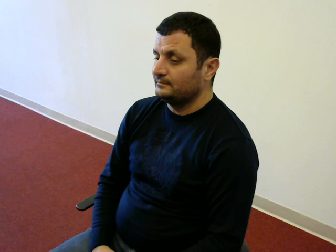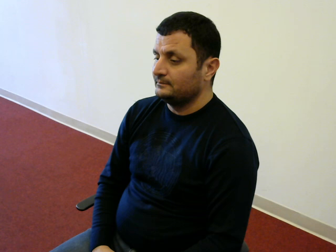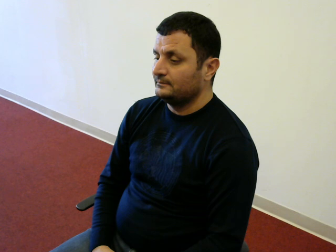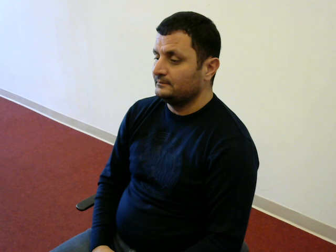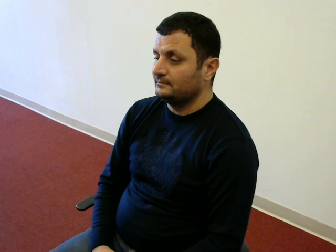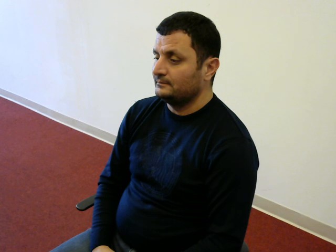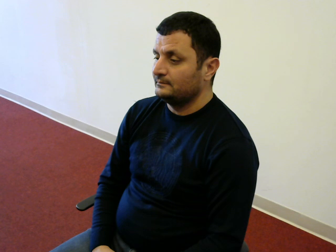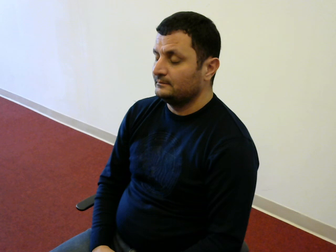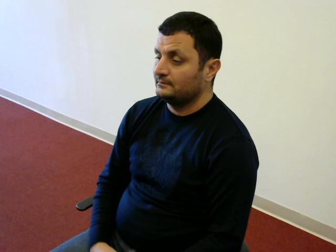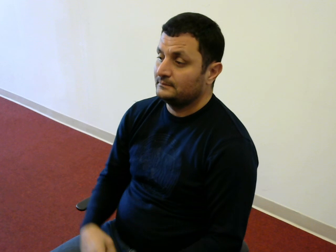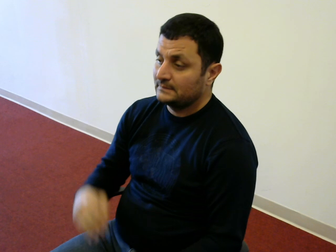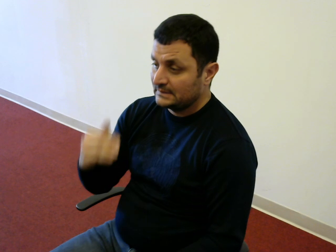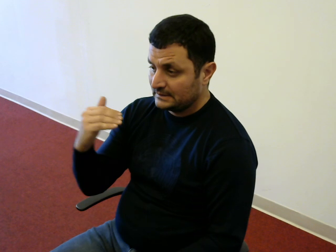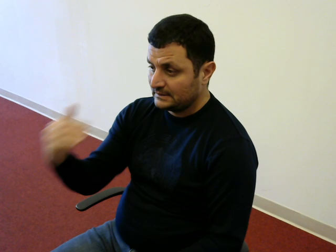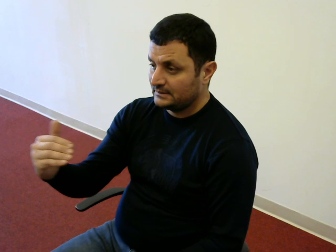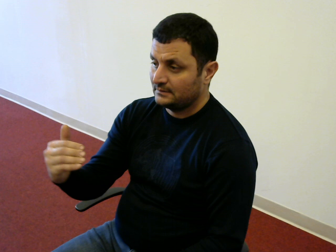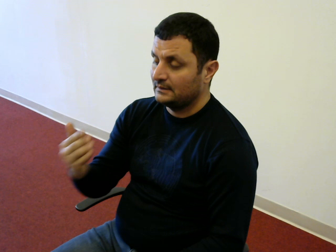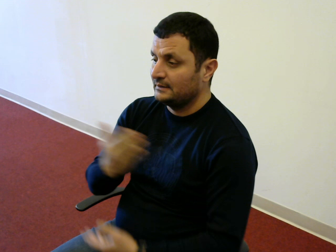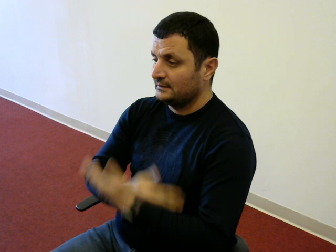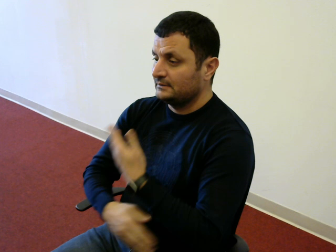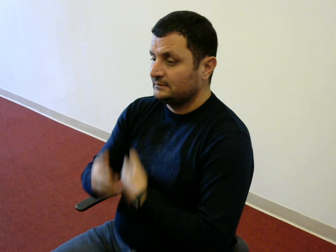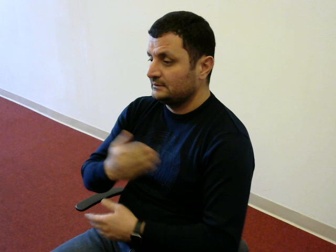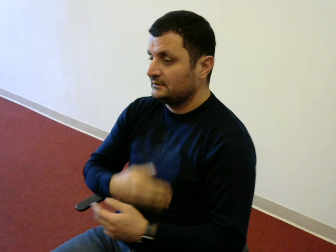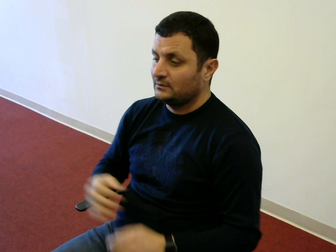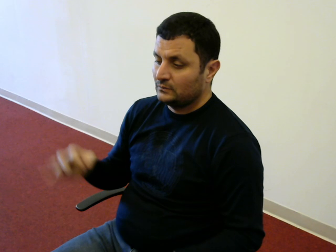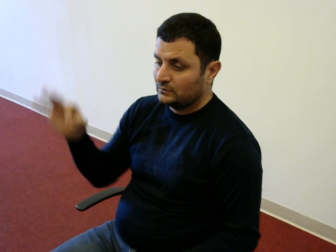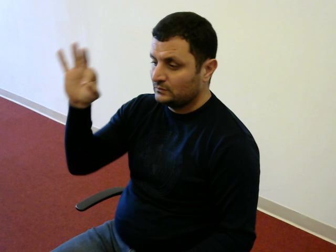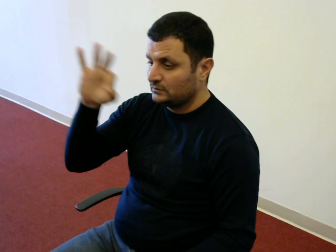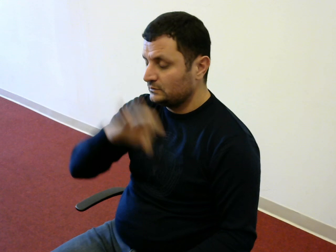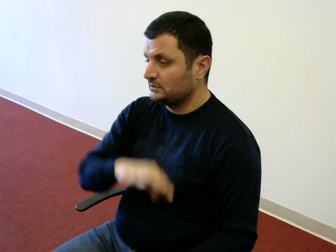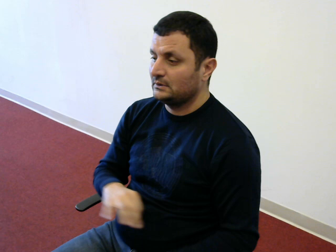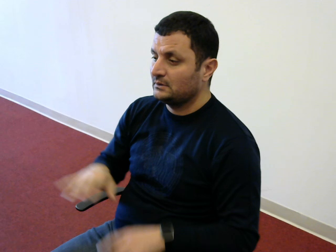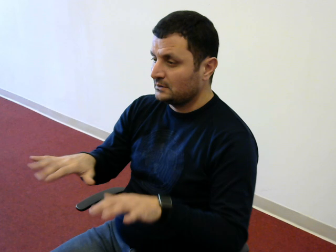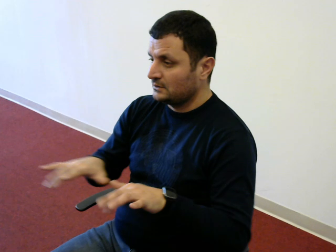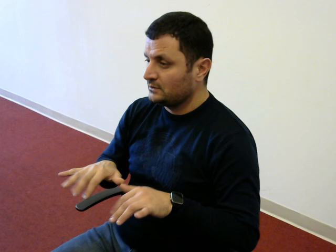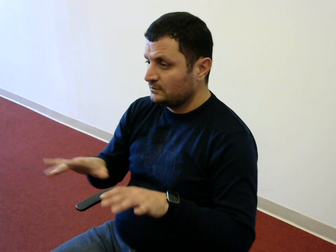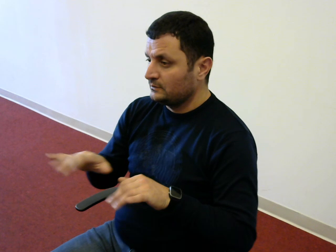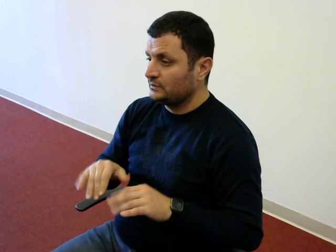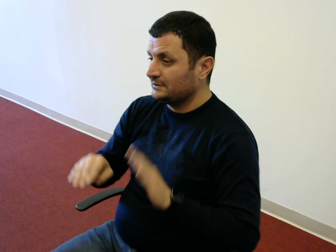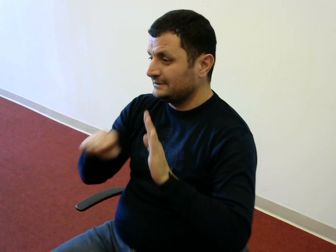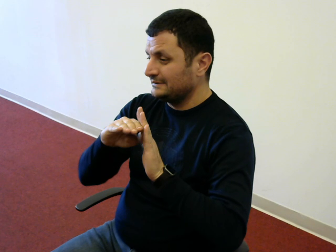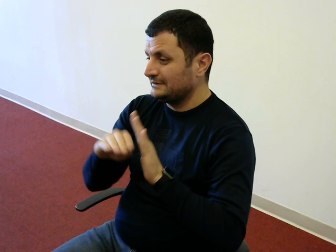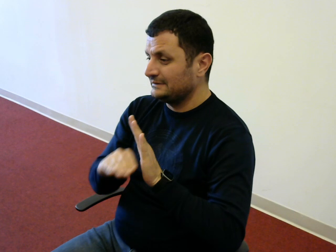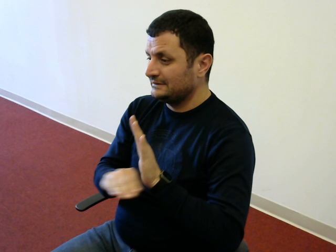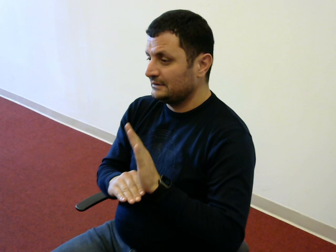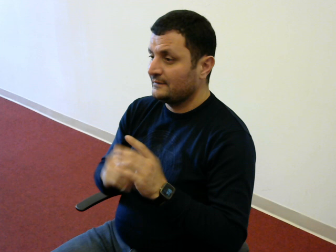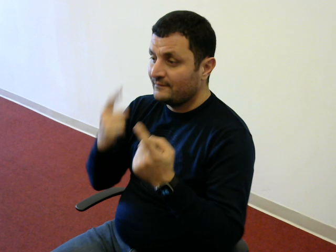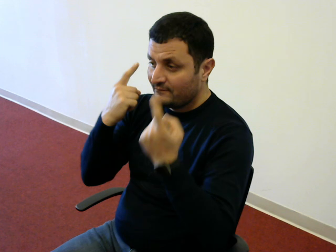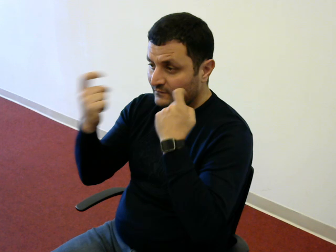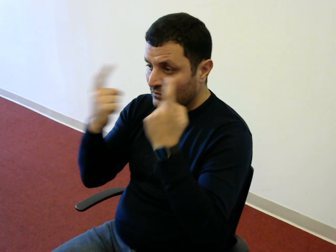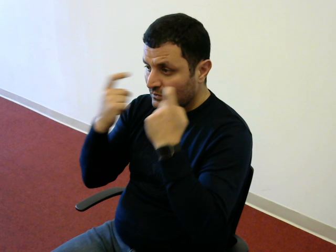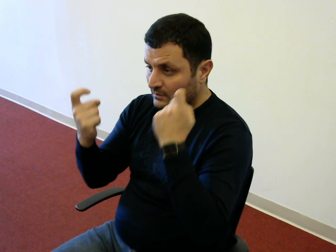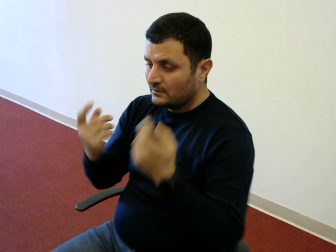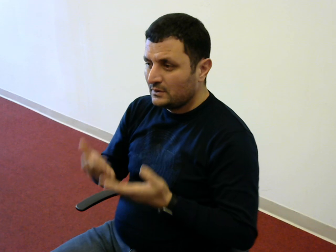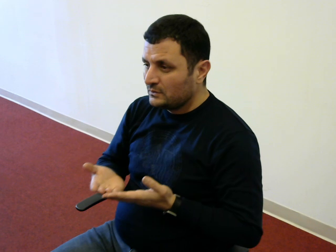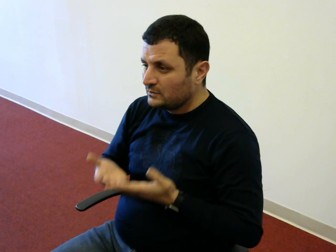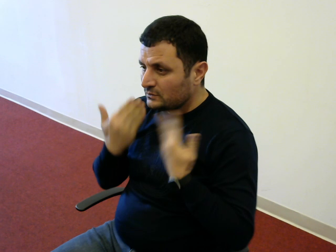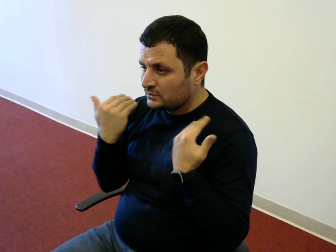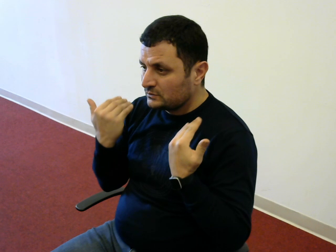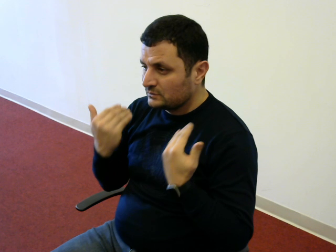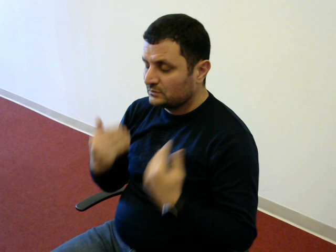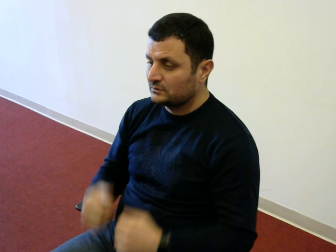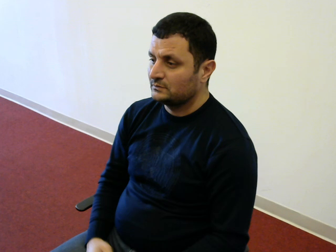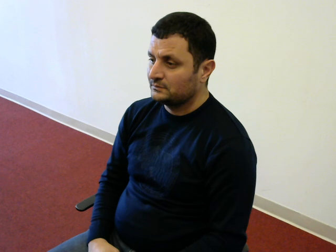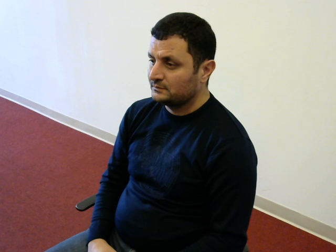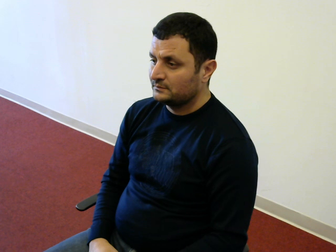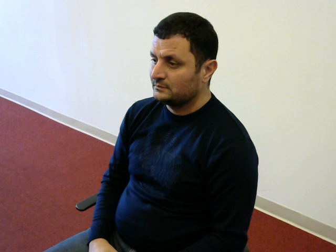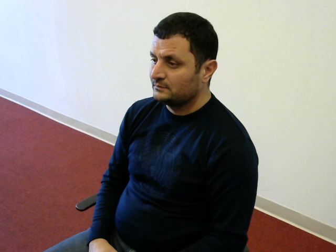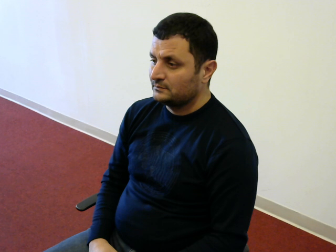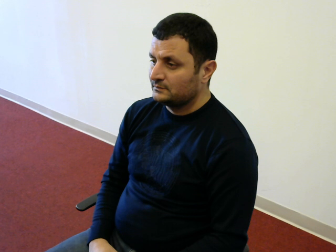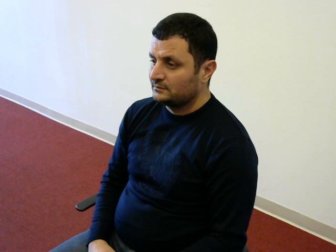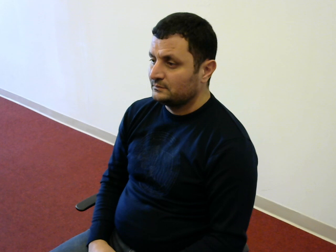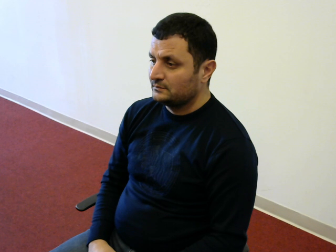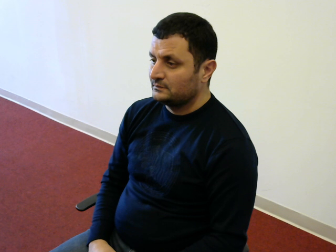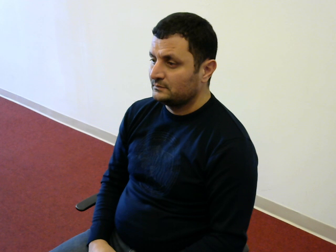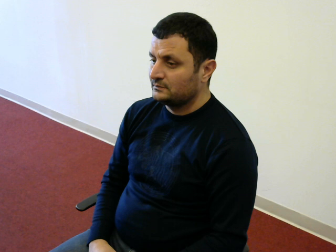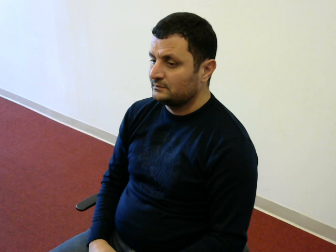Sizin əlilliyiniz haqqınızda sistemdə məlumat yoxdur